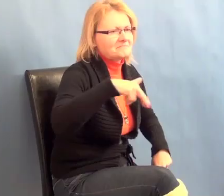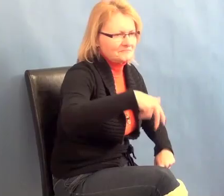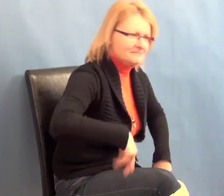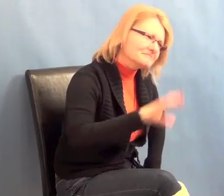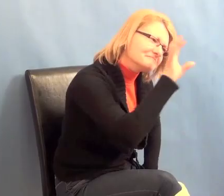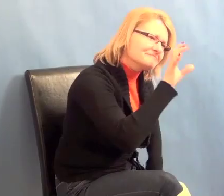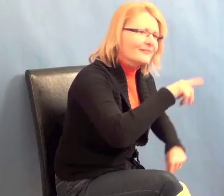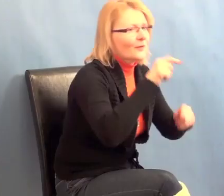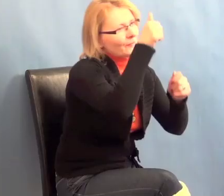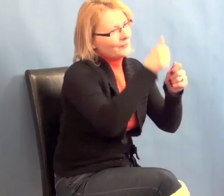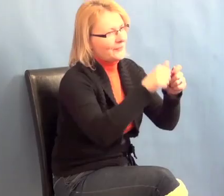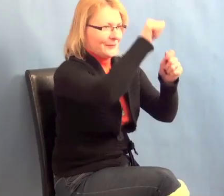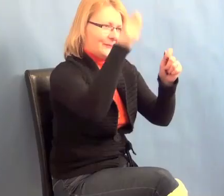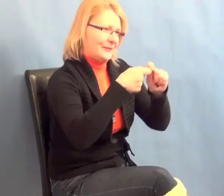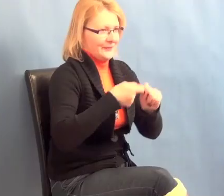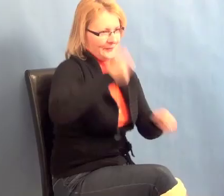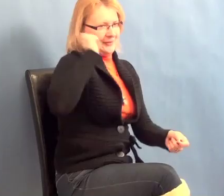Przyglądał się, jak Chaplin pracuje, a ten akurat przyklejał kit i wyrzucił kawałek na twarz policjanta.